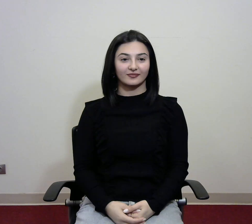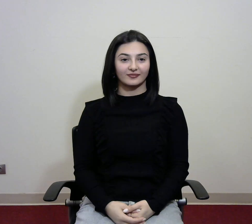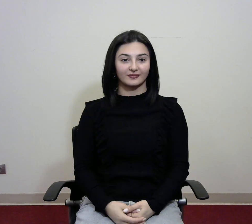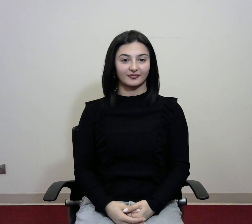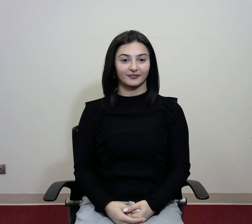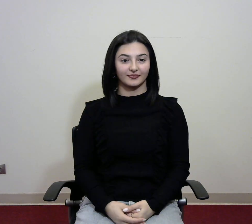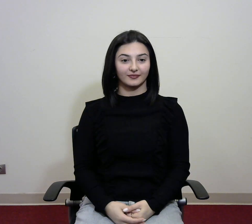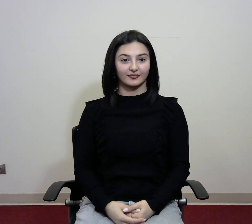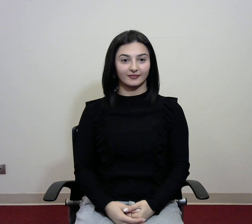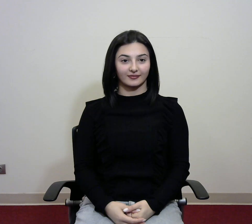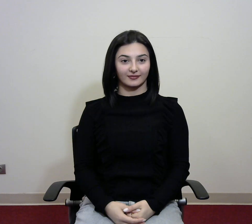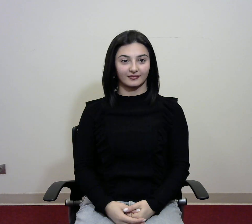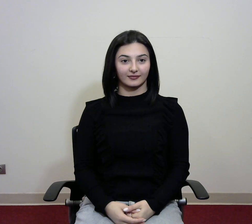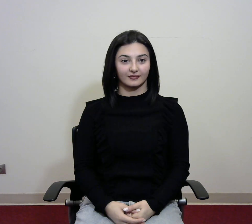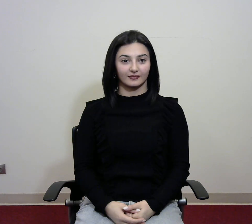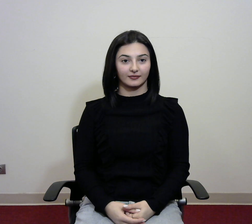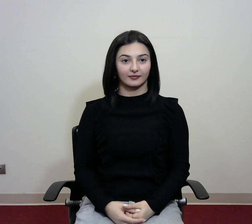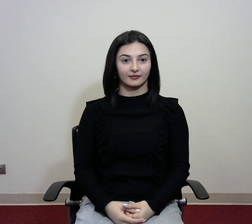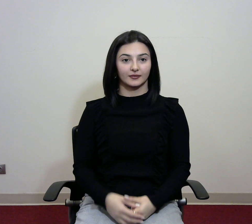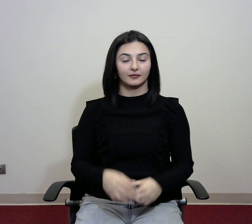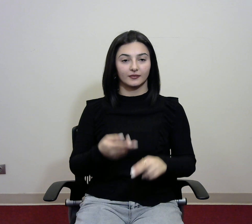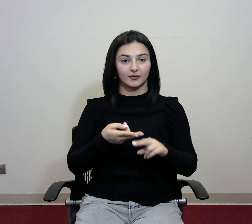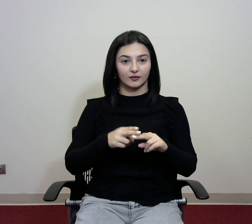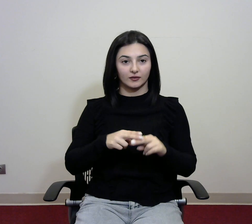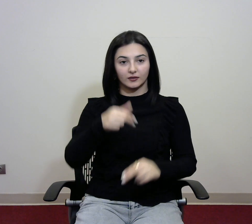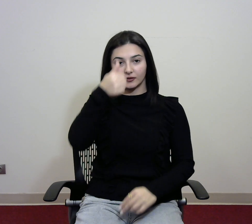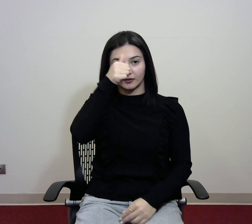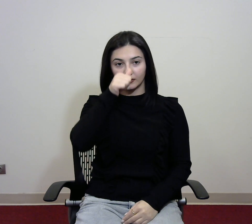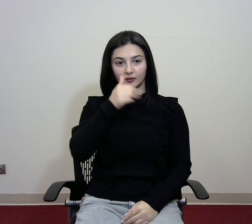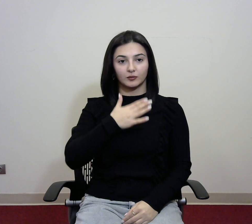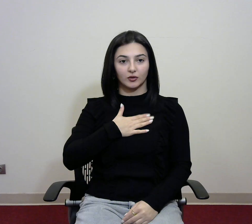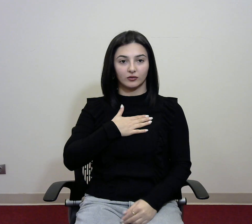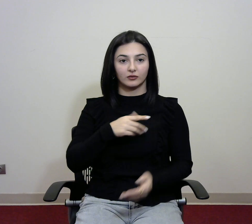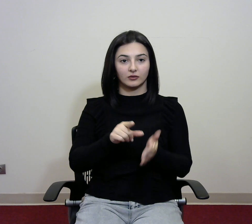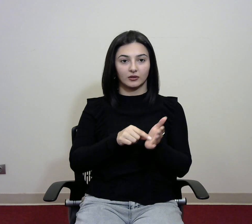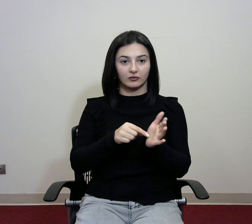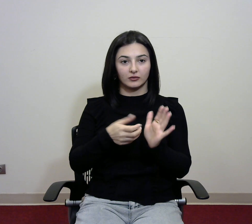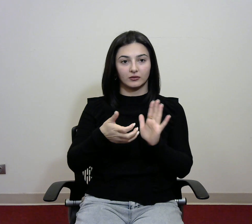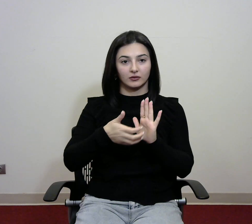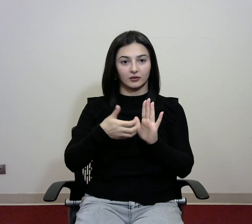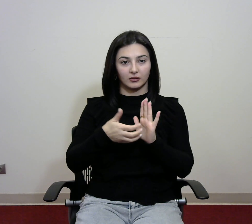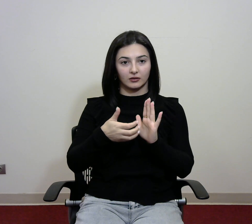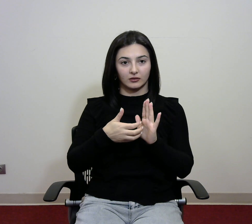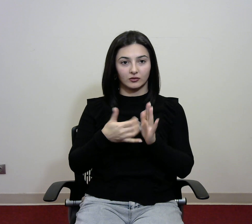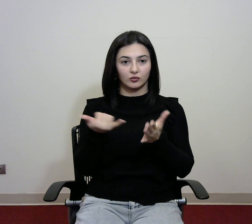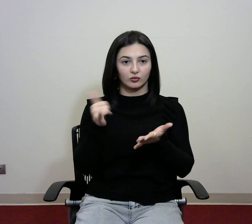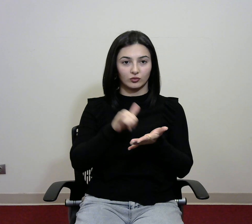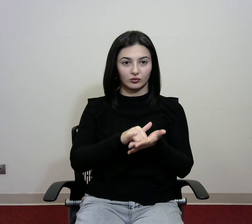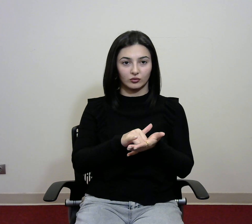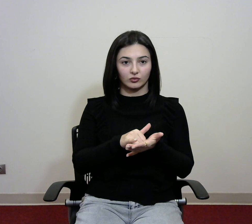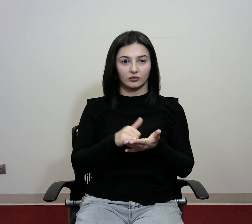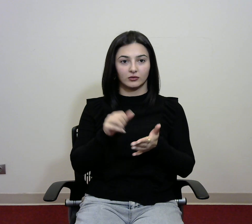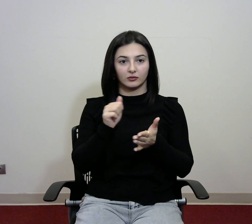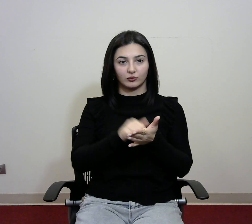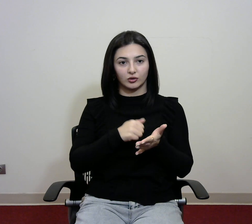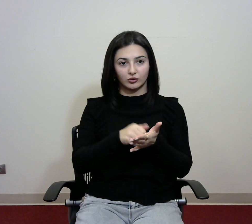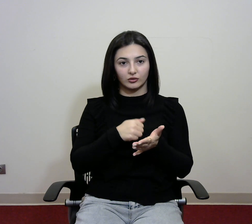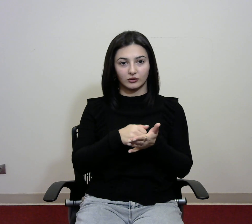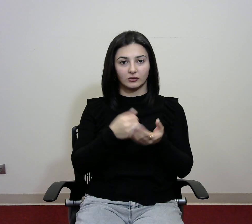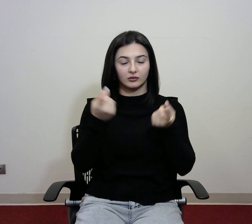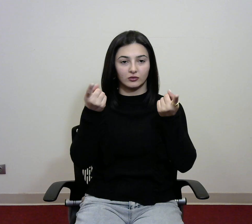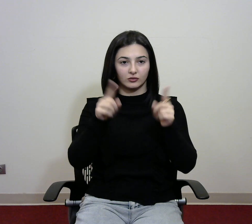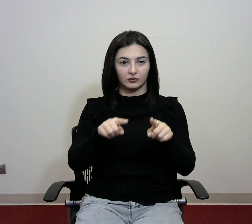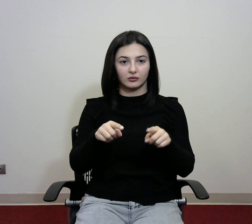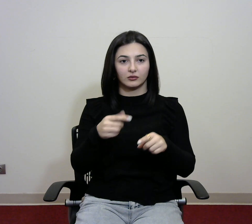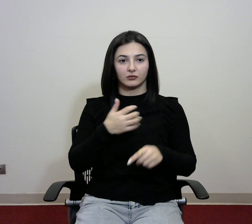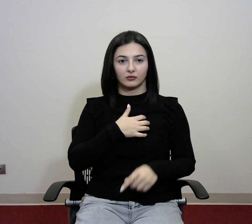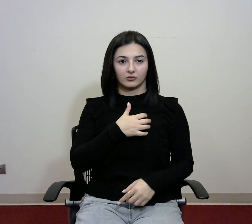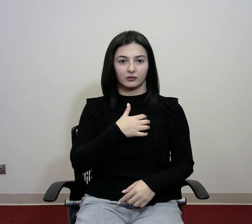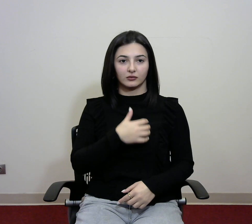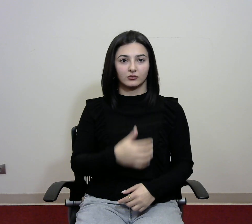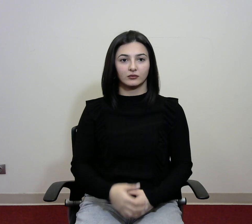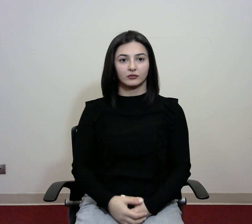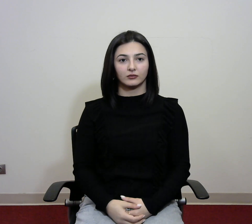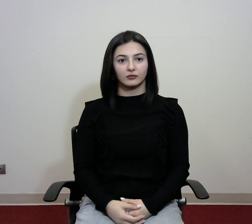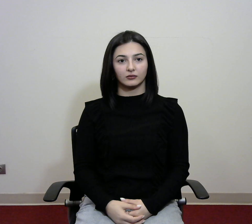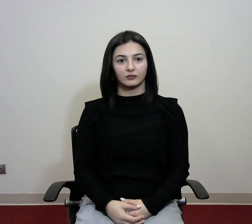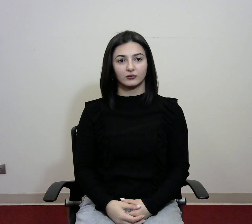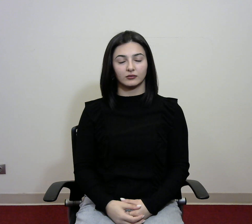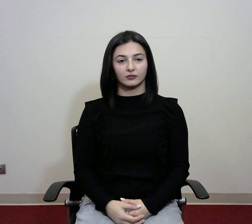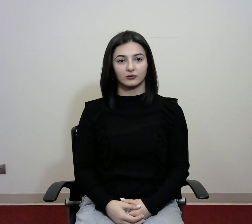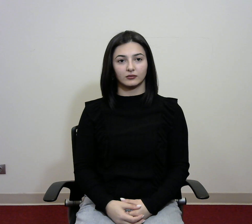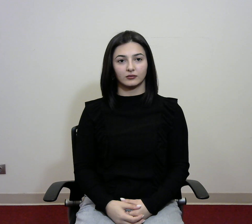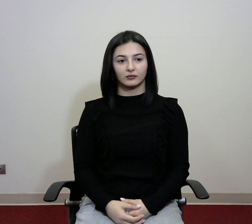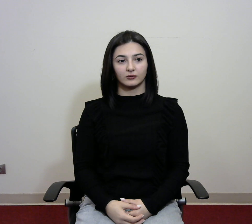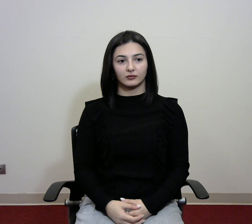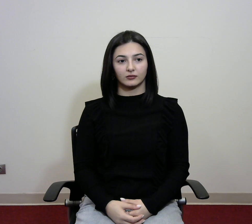Bu ay mənim pensiyam əksik yüklənib, səbəbini bilmək istəyirəm